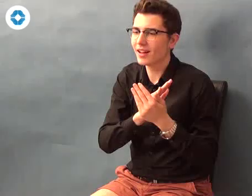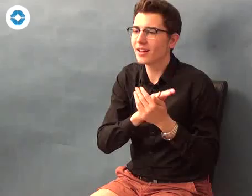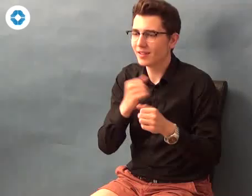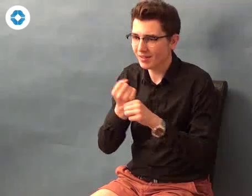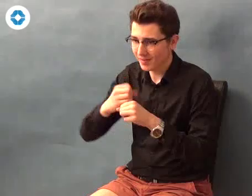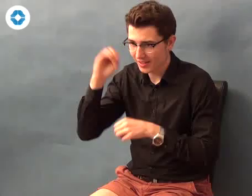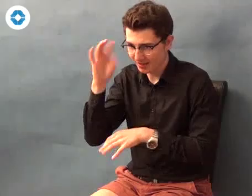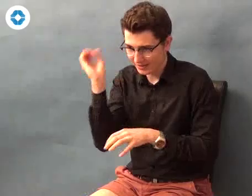Rzucał kamieniami.